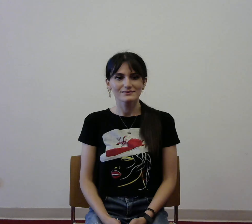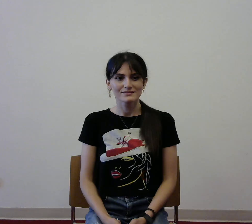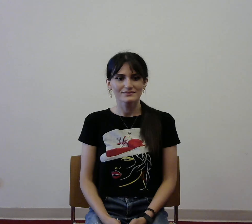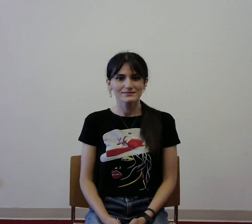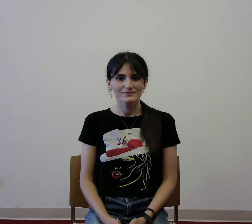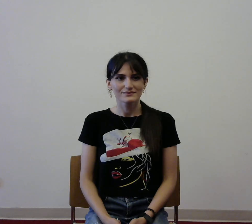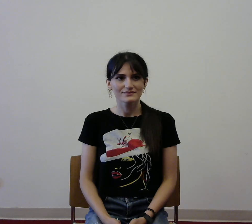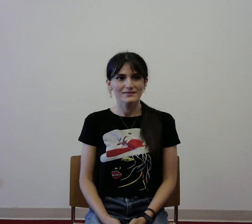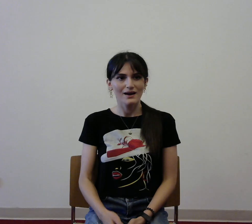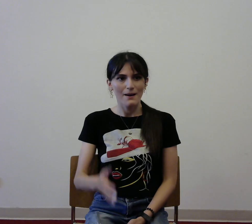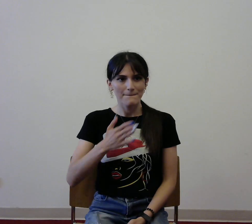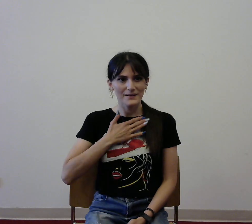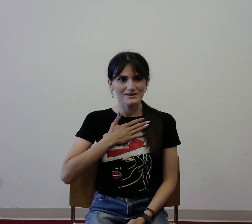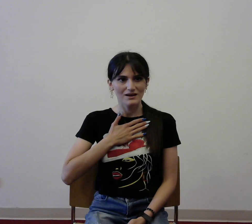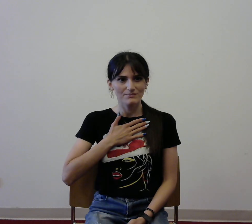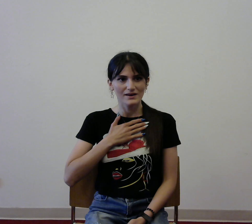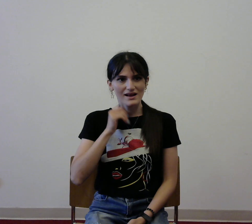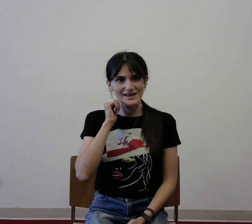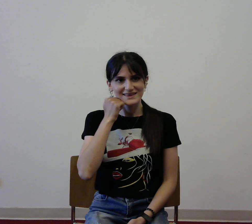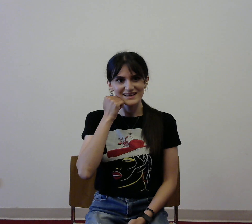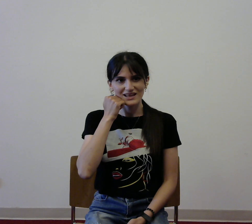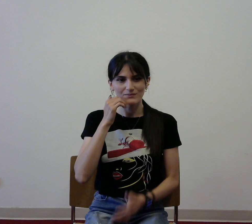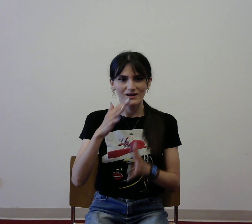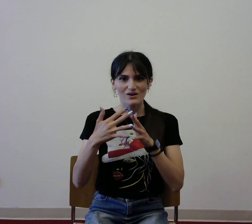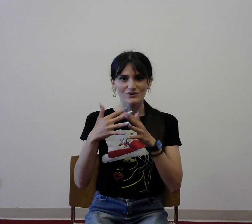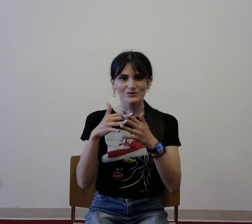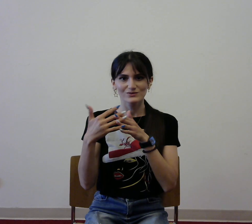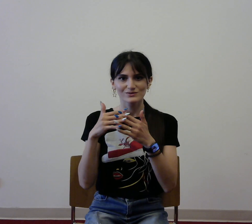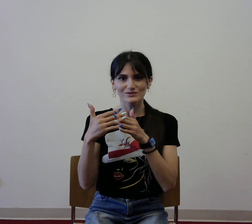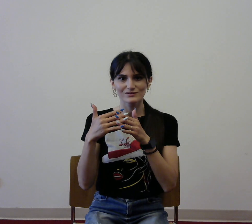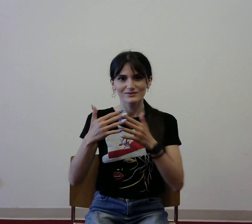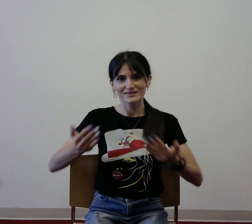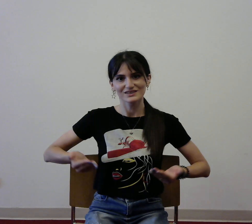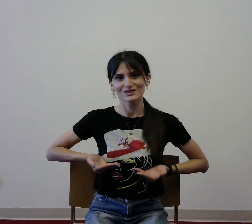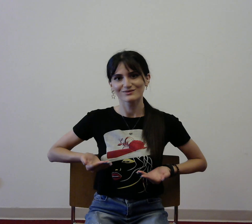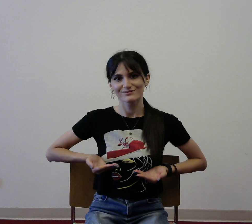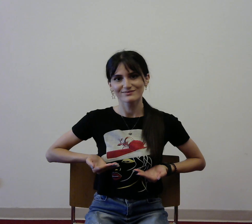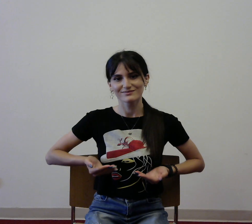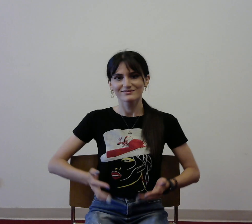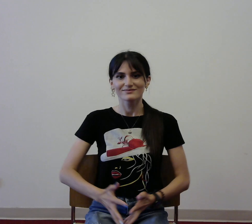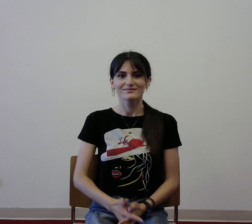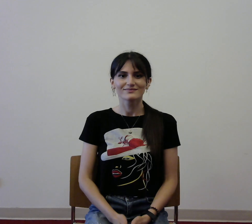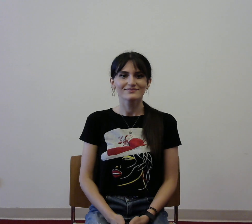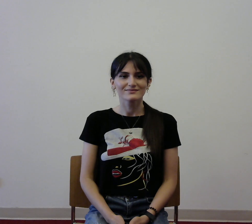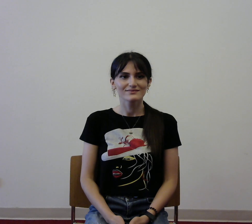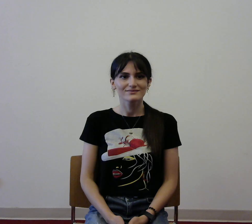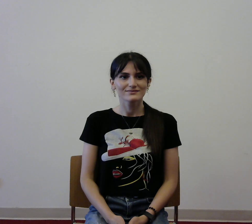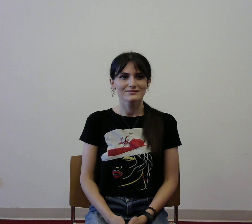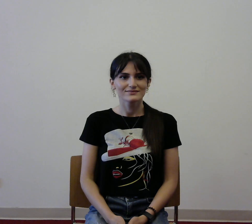Mənim nənəm kənddə yaşayır